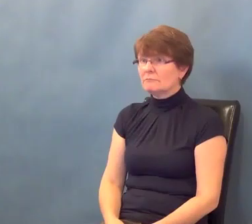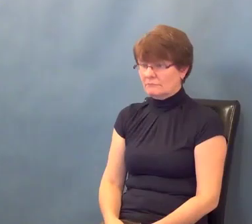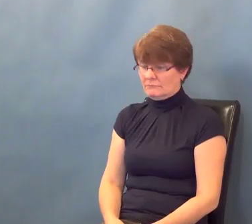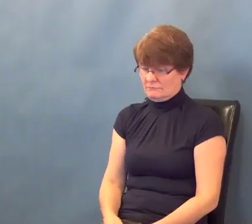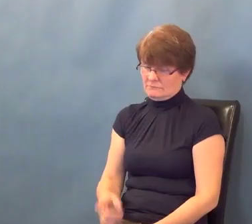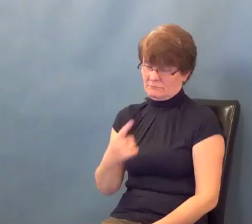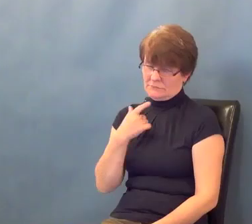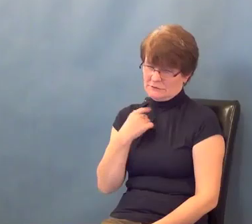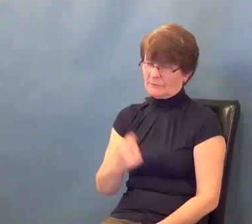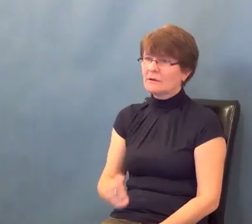Śmieszne.